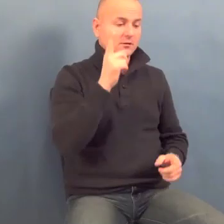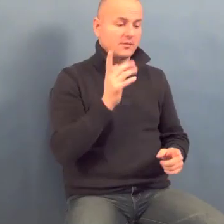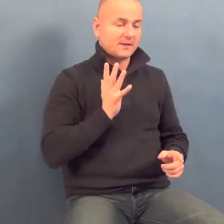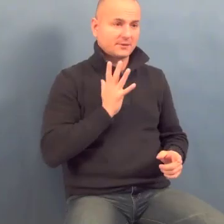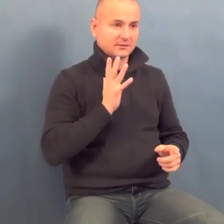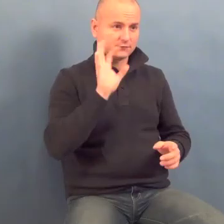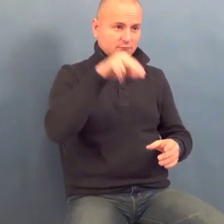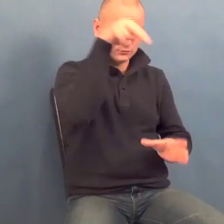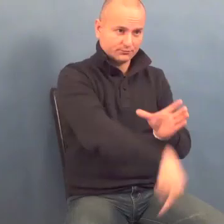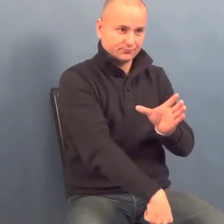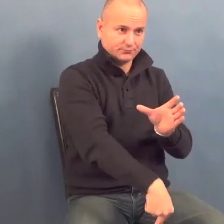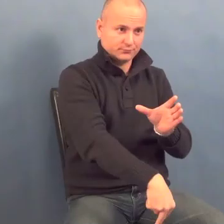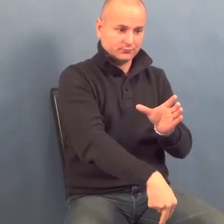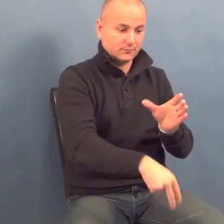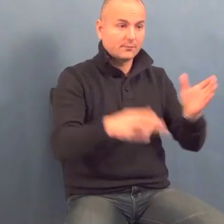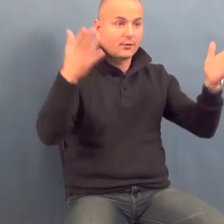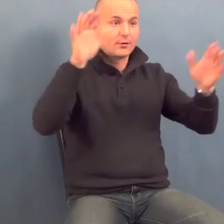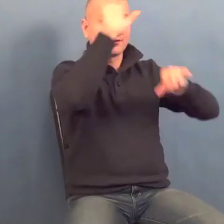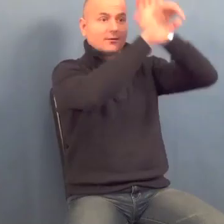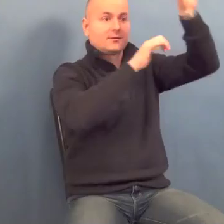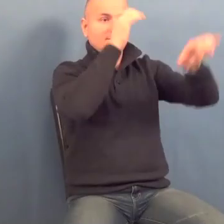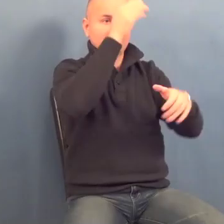Istnieje niebezpieczeństwo wpadnięcia do zbiornika.